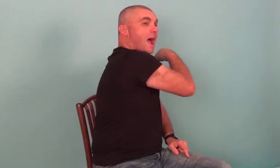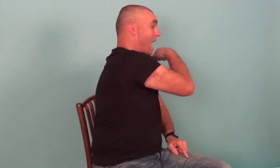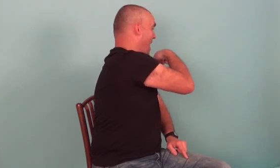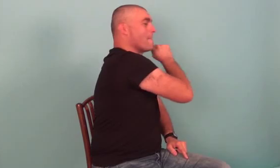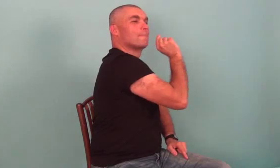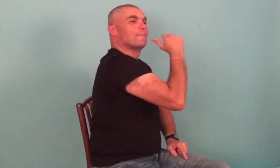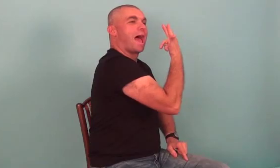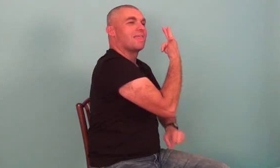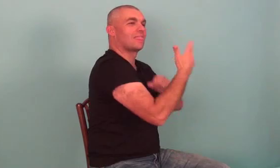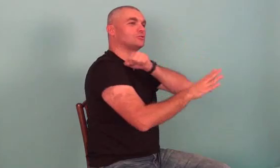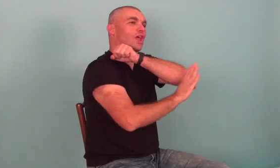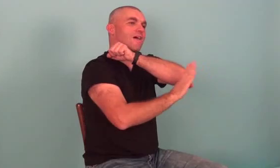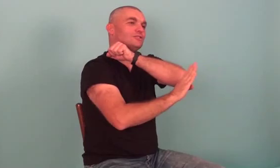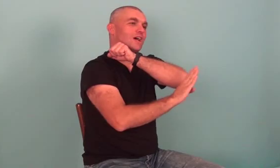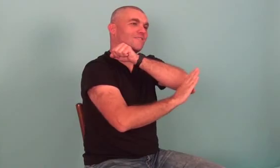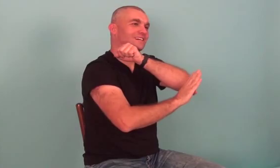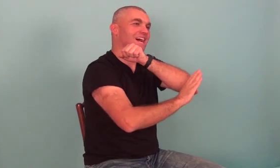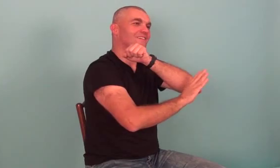Podchodzą do pana na drzewie.